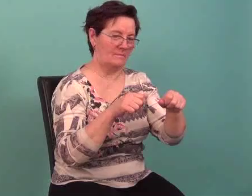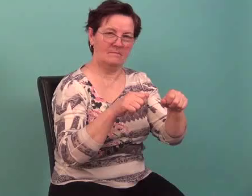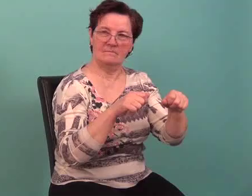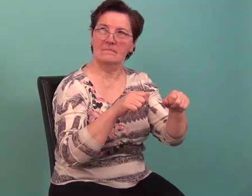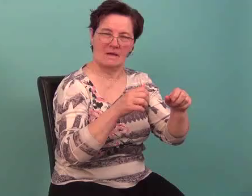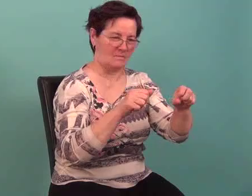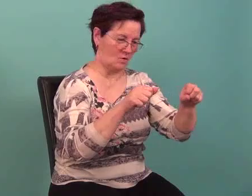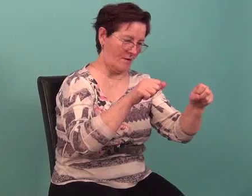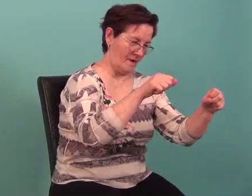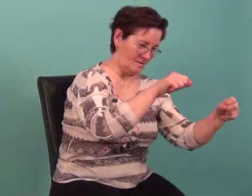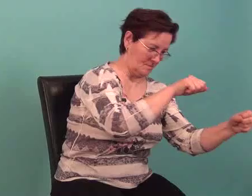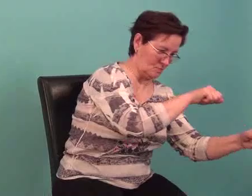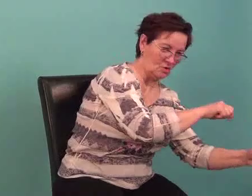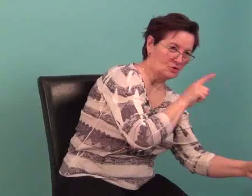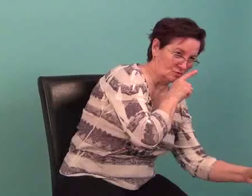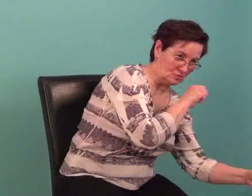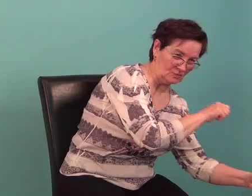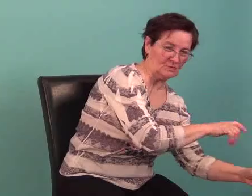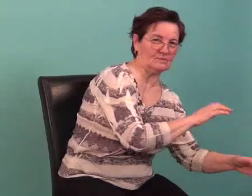Chłopiec zatrzymał się i cicho położył rower.